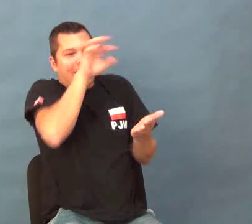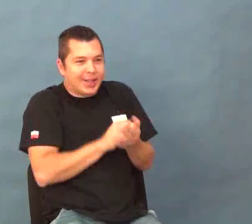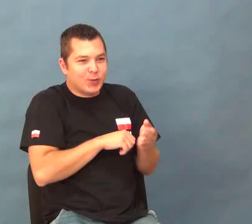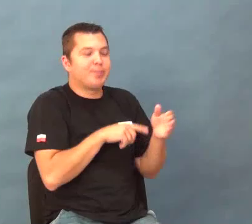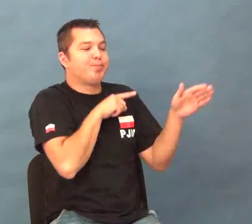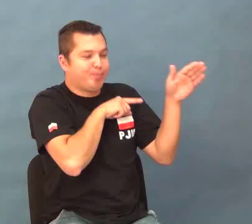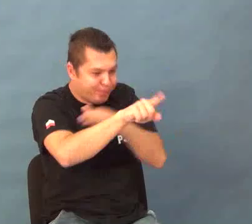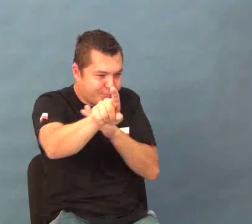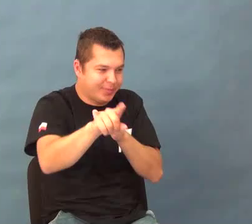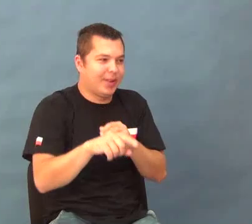Pies ucieka.